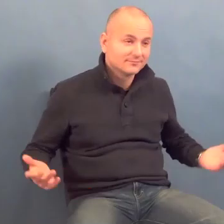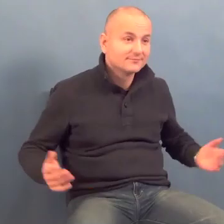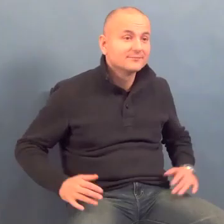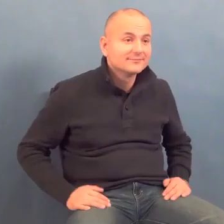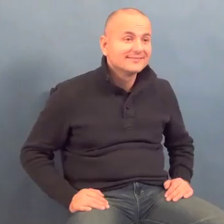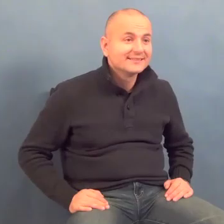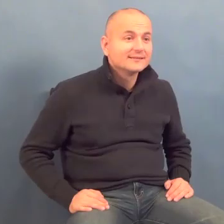No.